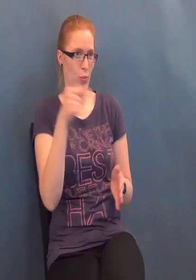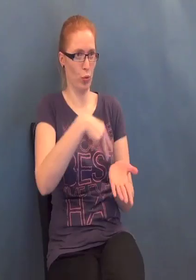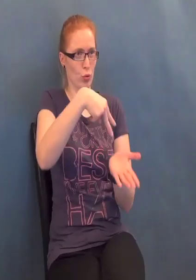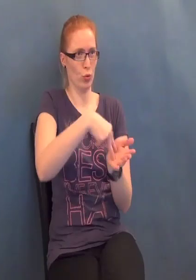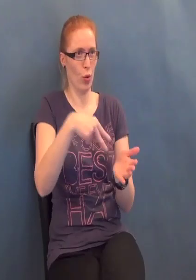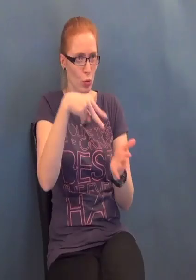Musi być na stojąco.